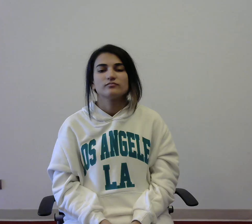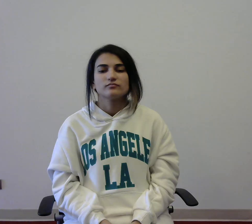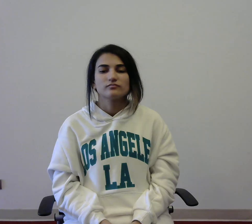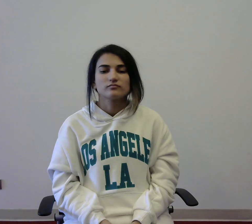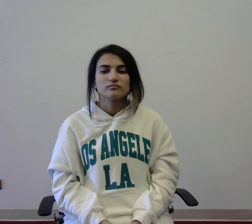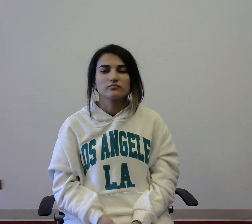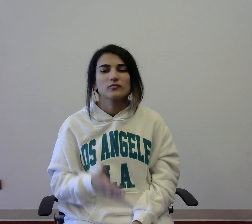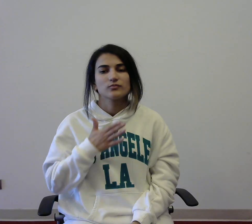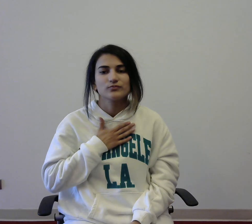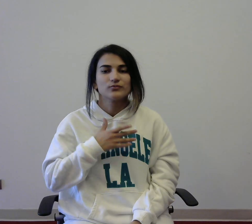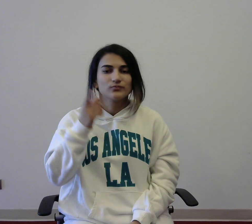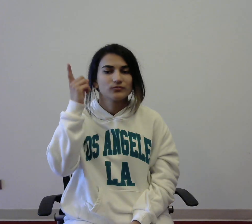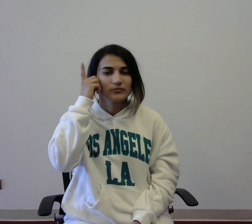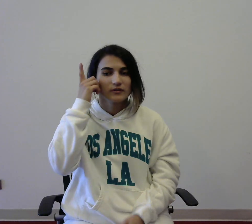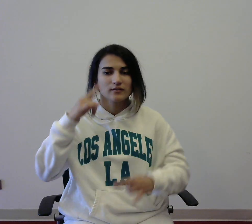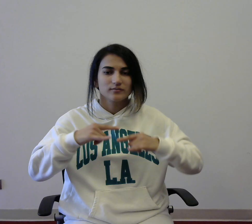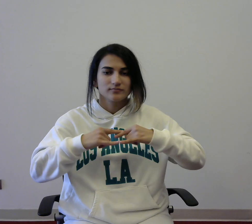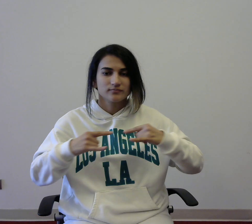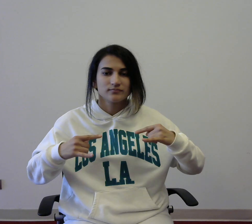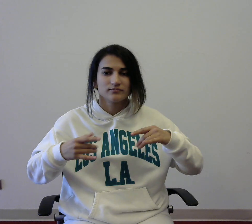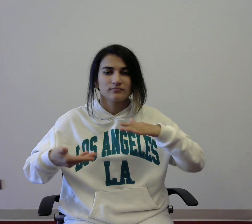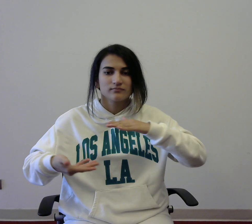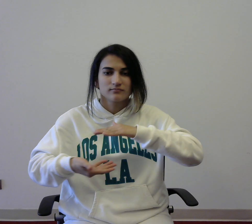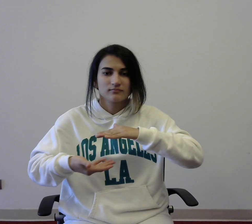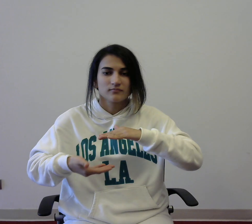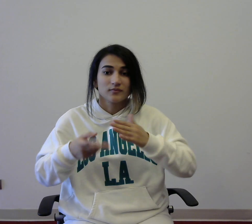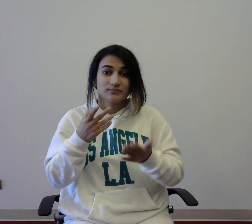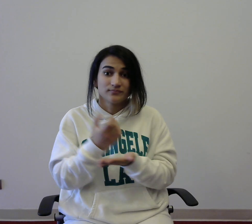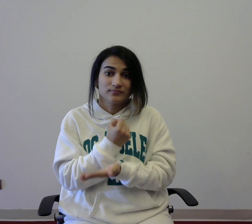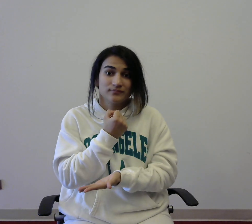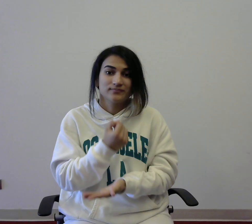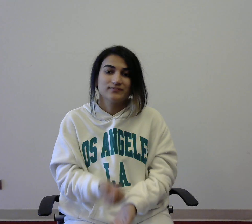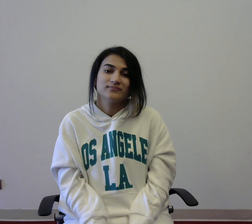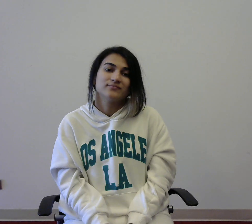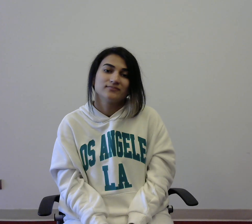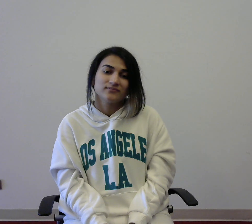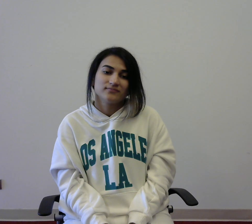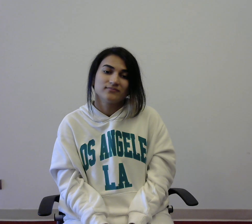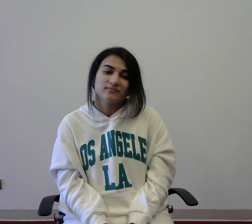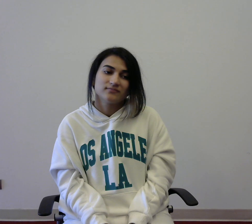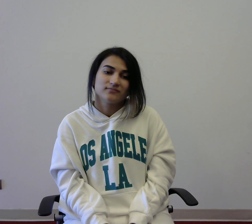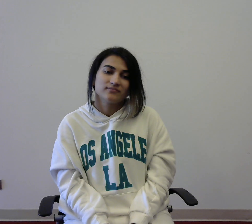Mən telefonumu stolun altından tapdım